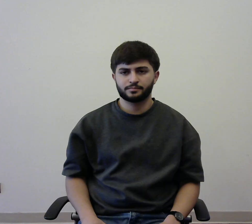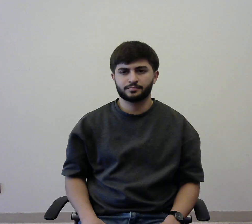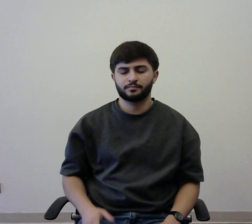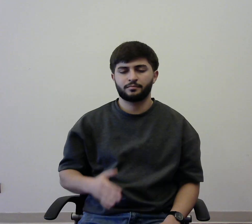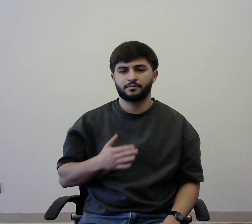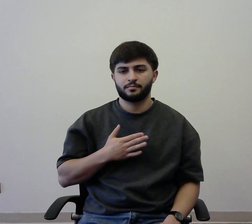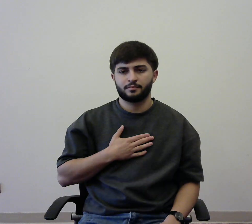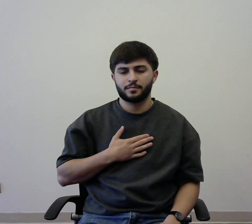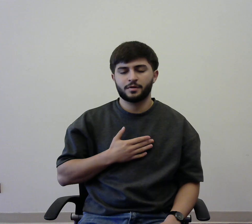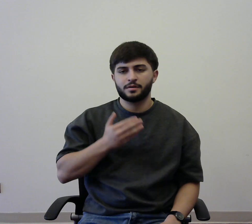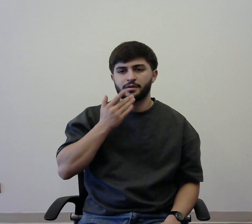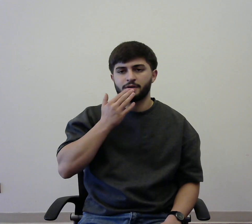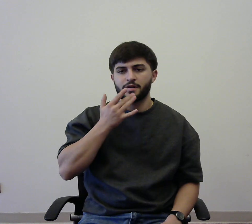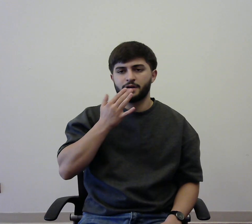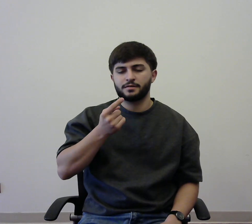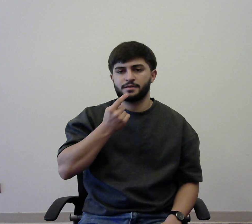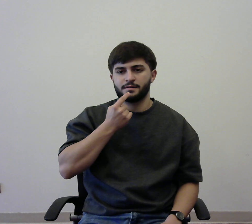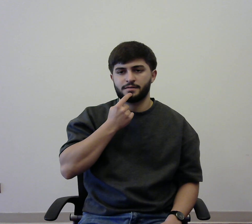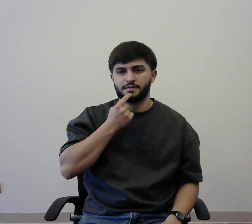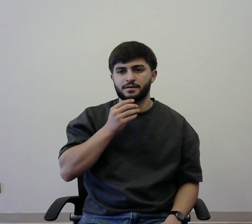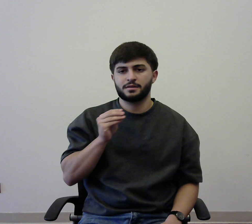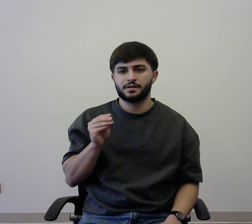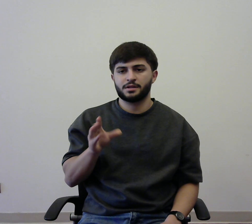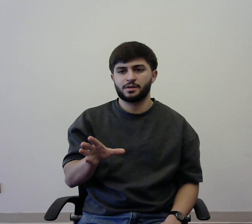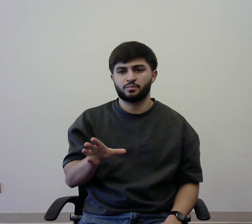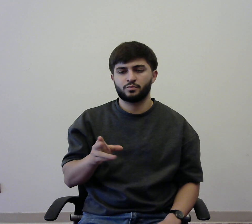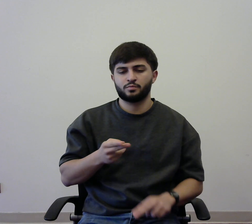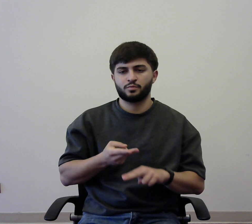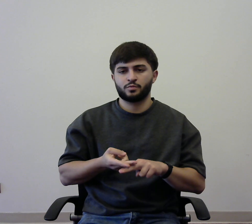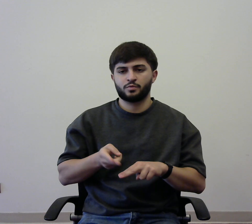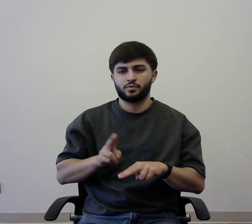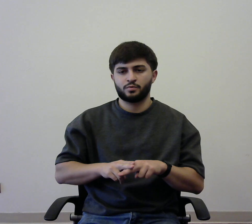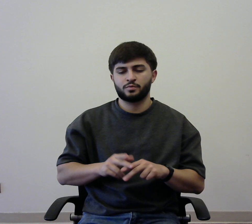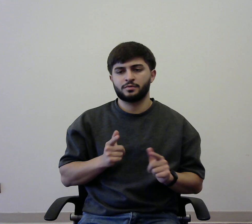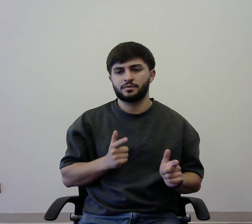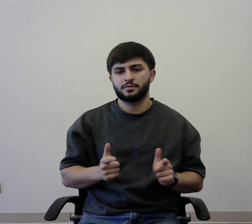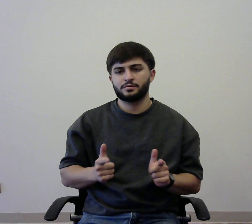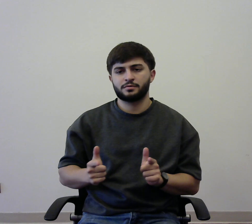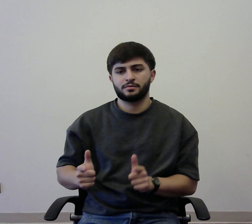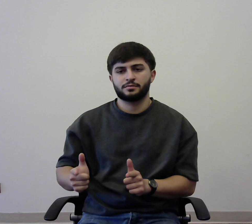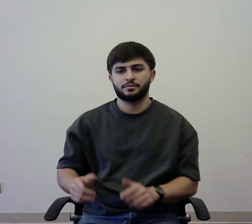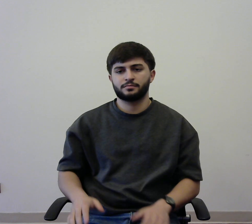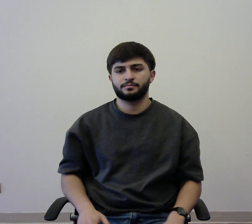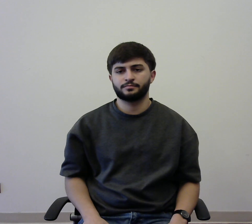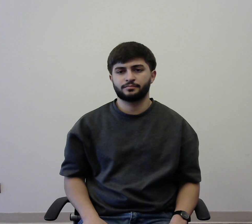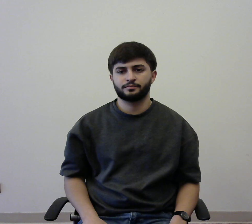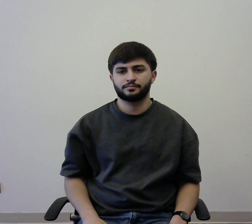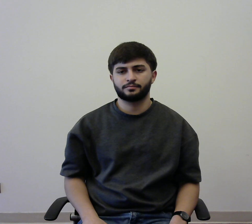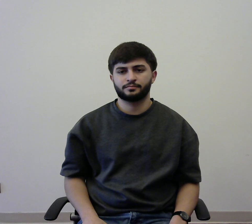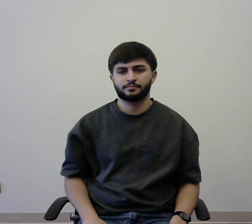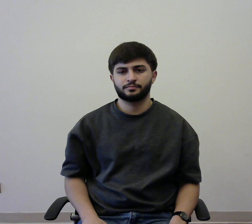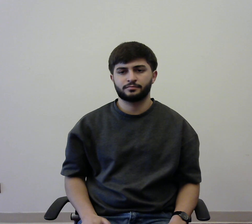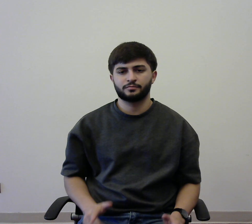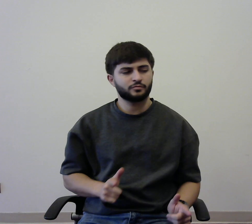Mən xarici dil diplom üçün hazırlaşıram